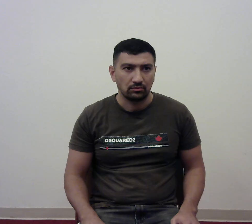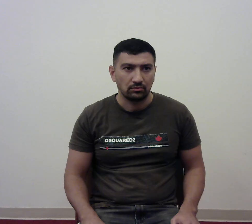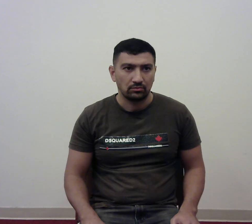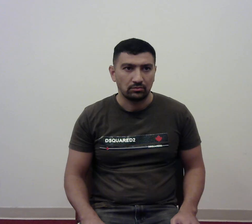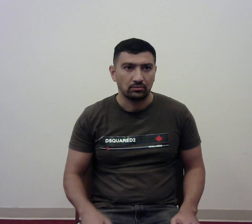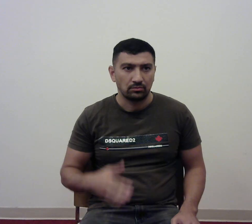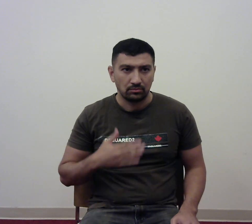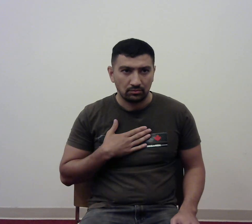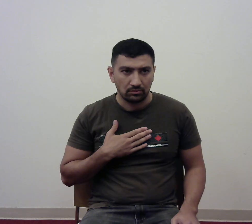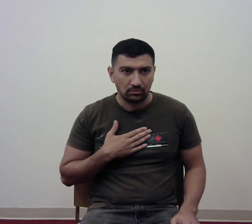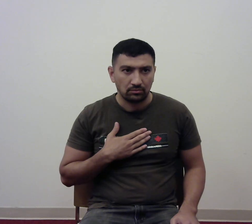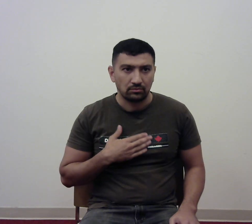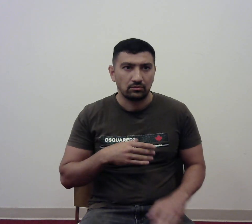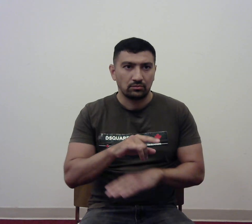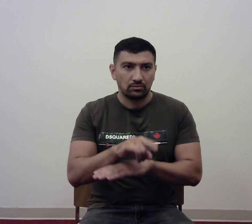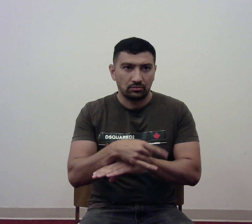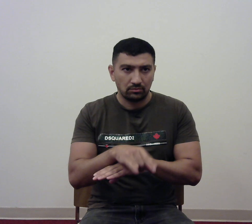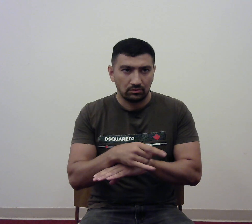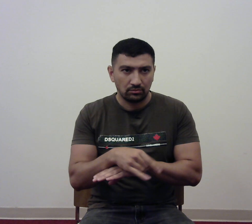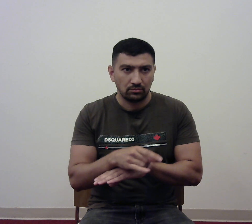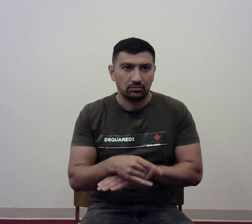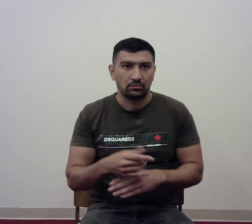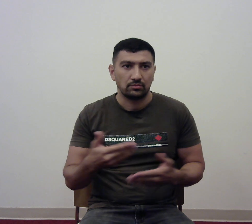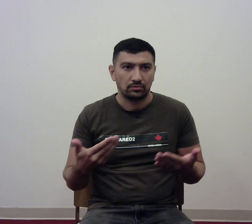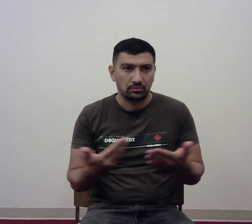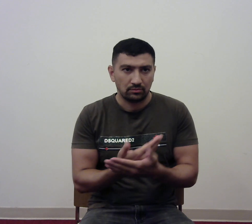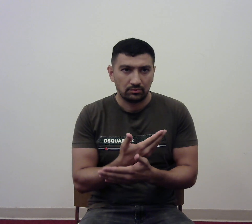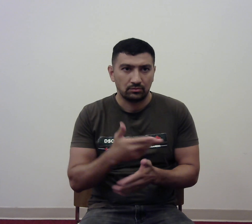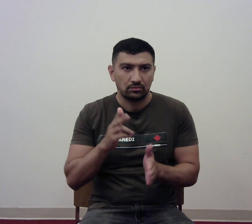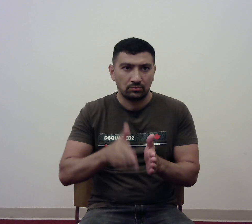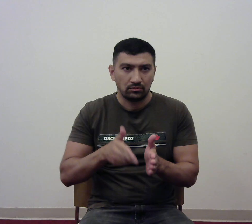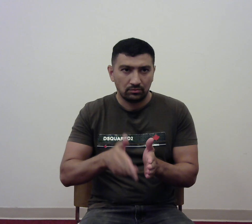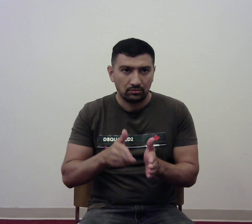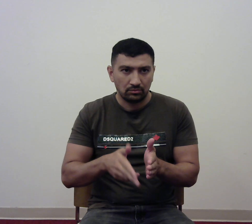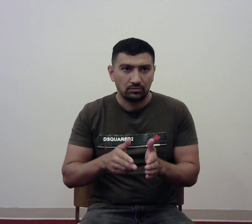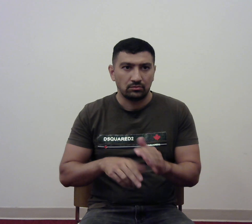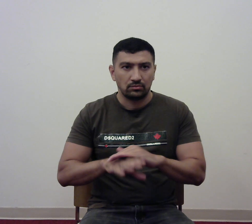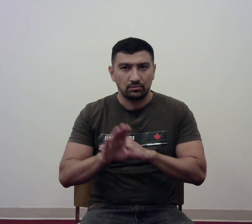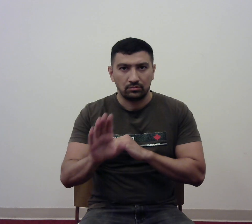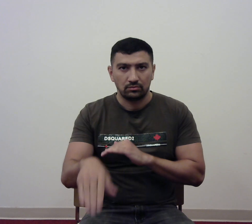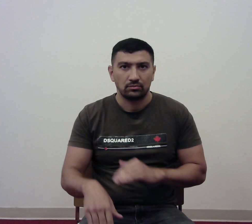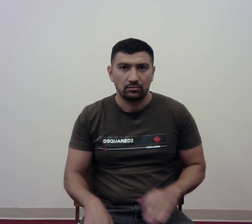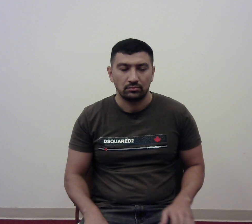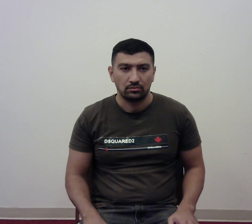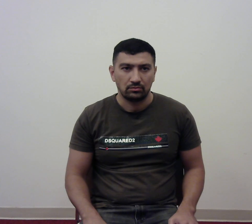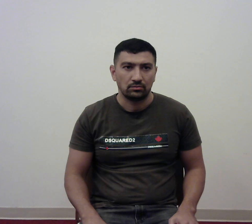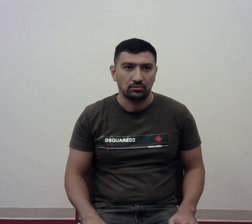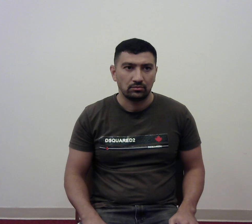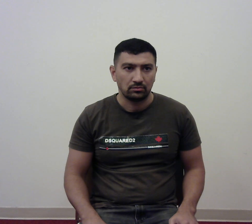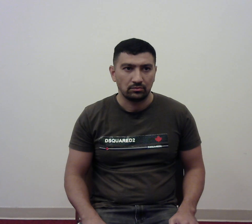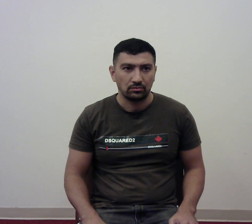Mən Gəncəyə yeni qatarla gedirəm